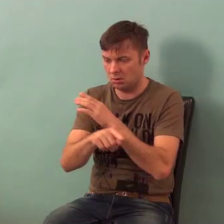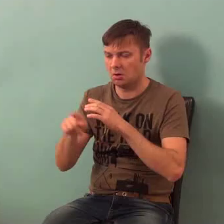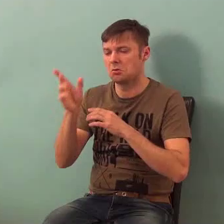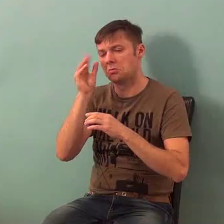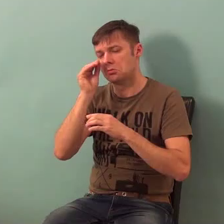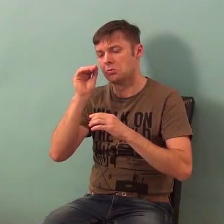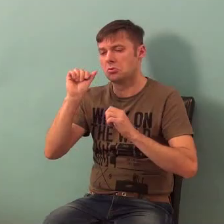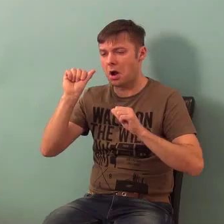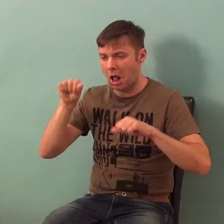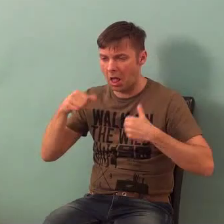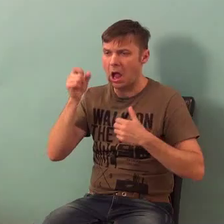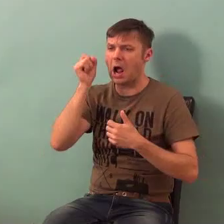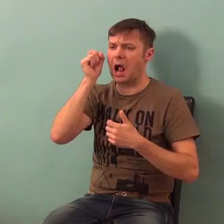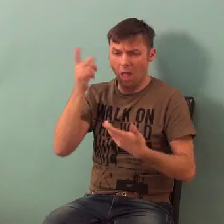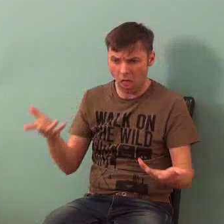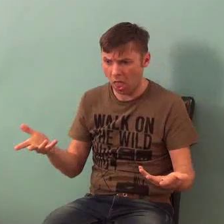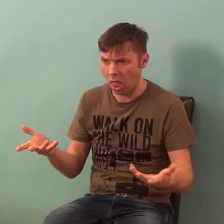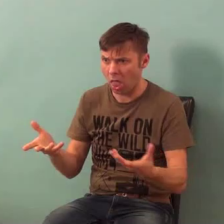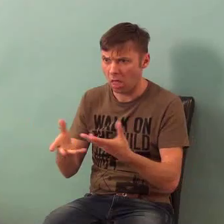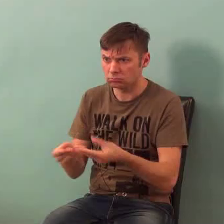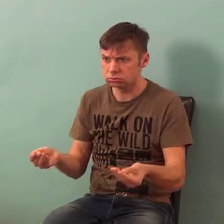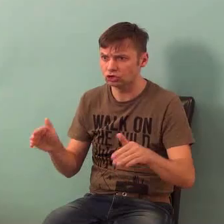Śpią do rana, a rano orientują się nagle, że żaba zniknęła.